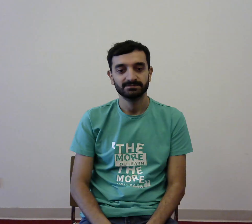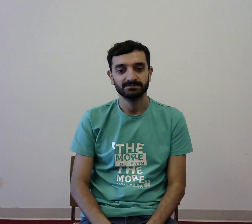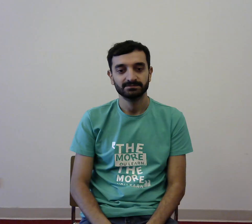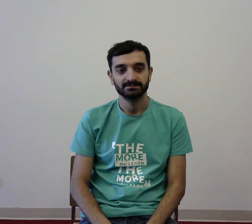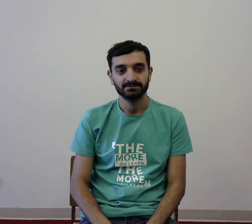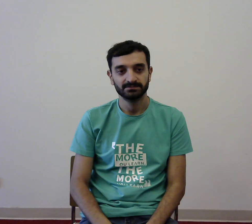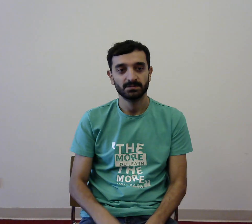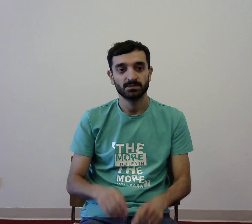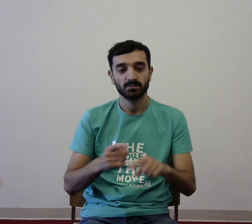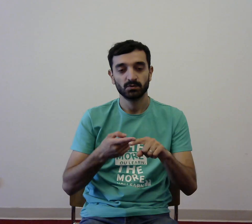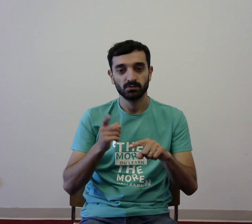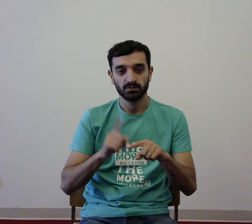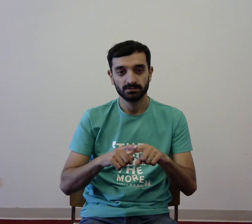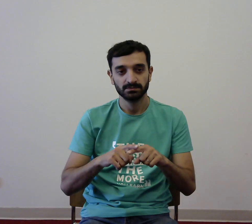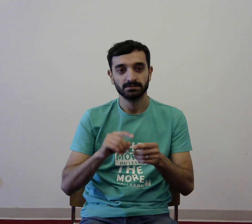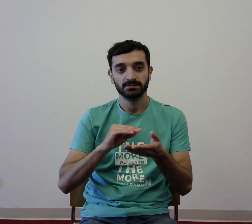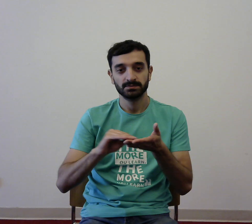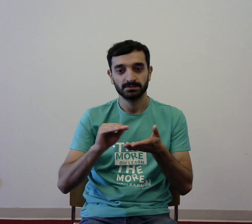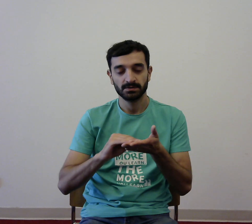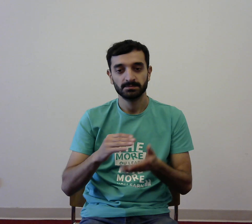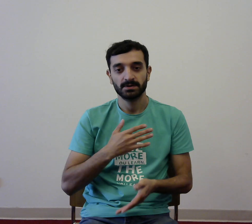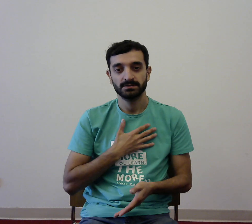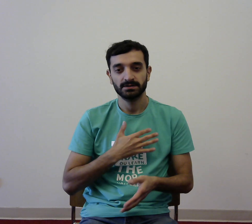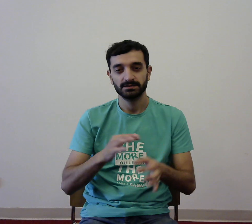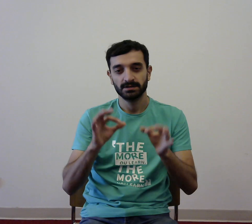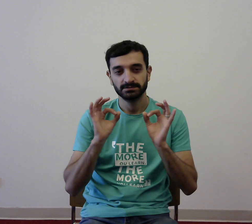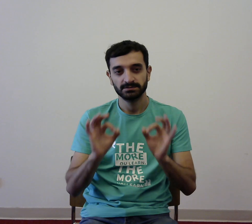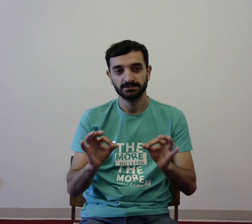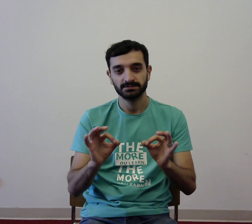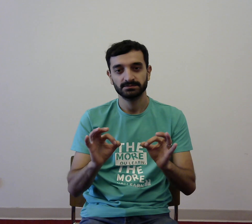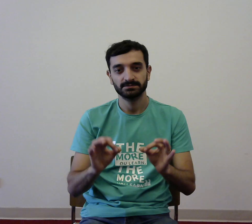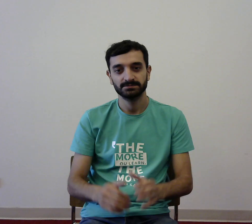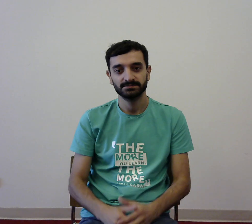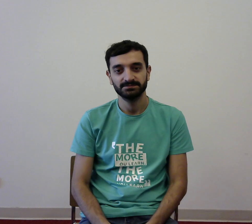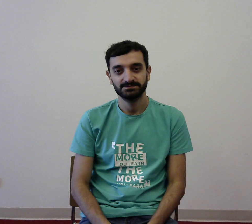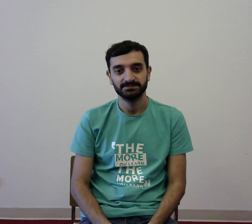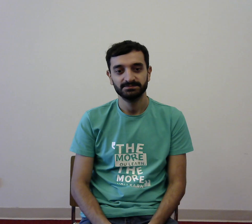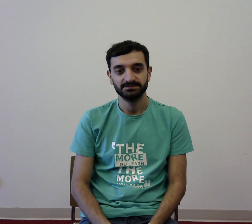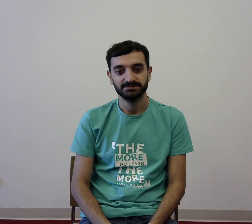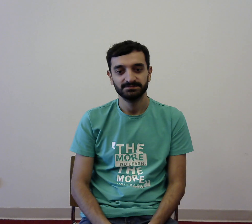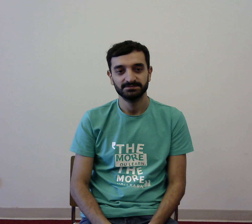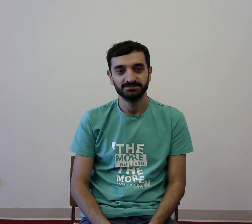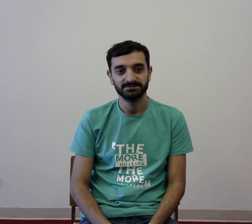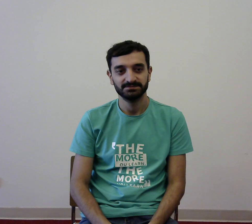Bu yazılar mənə aiddir